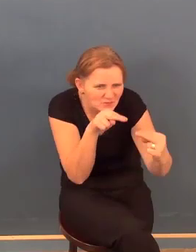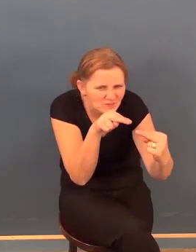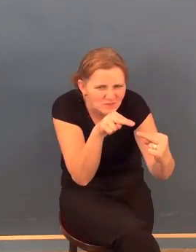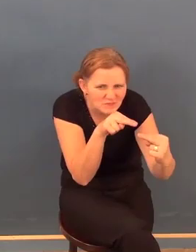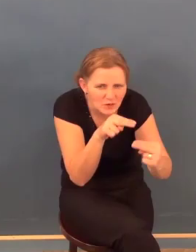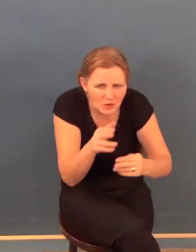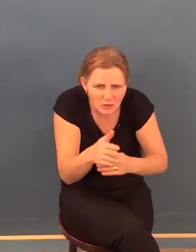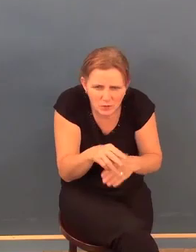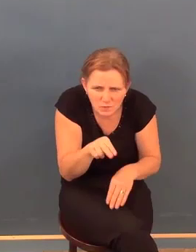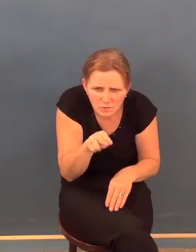Patrzą na siebie, stykając się przez szybę pyszczkami.